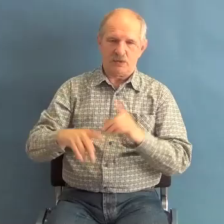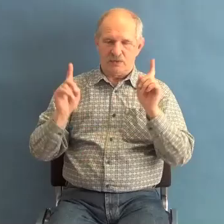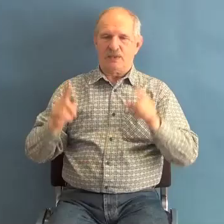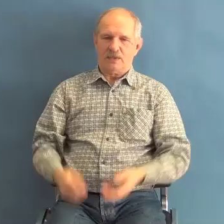Uwaga.